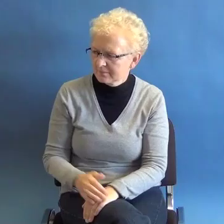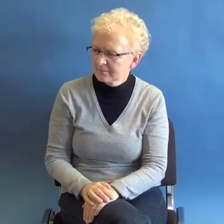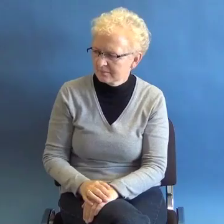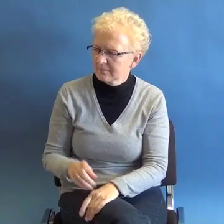Tak samo.